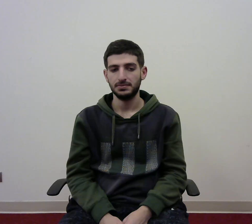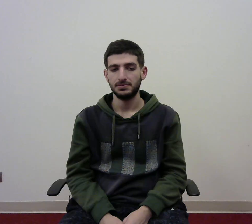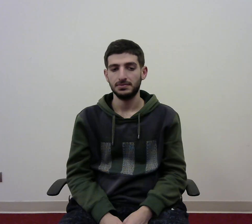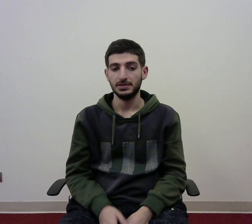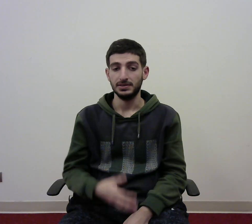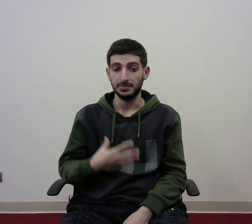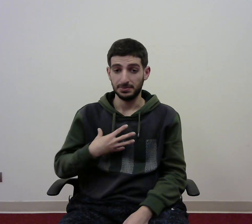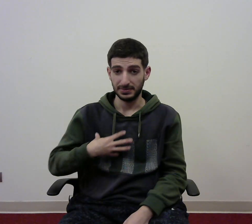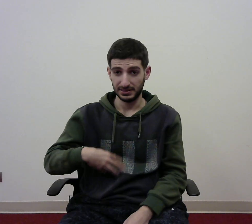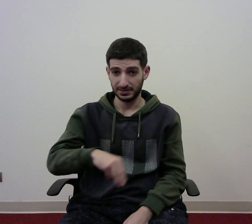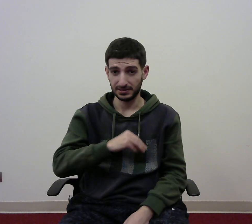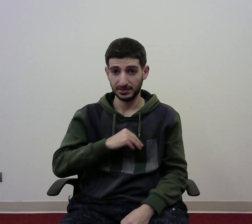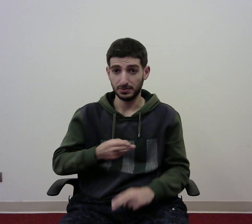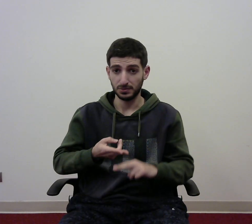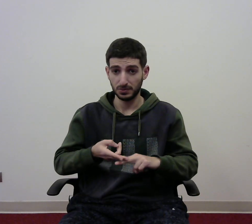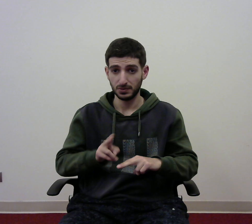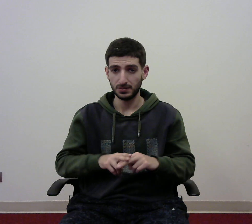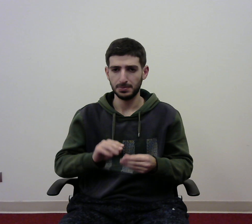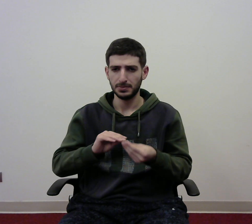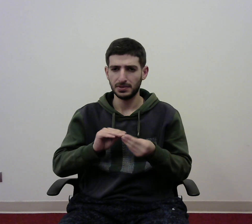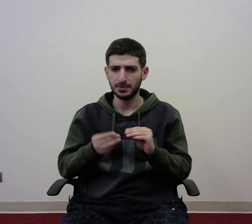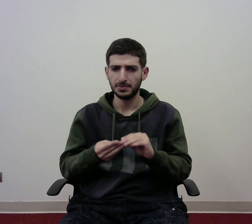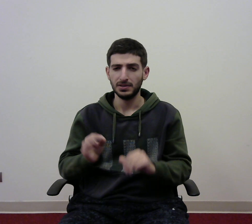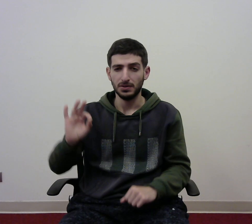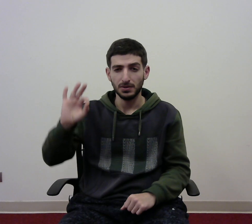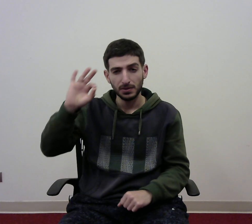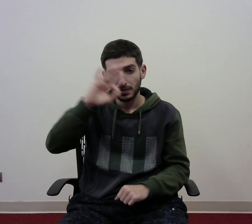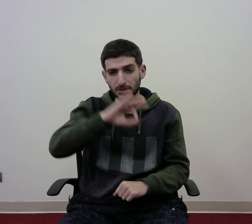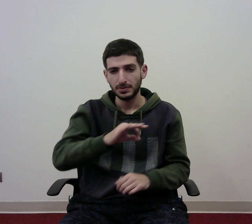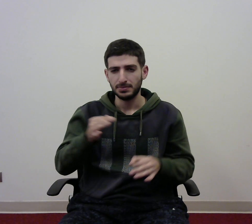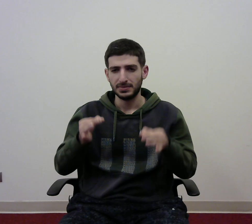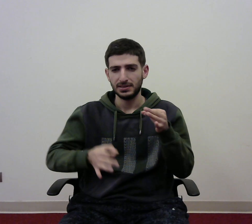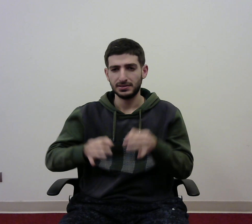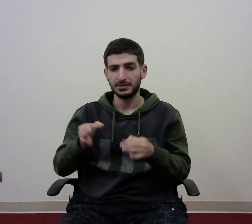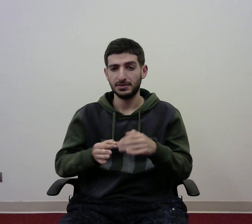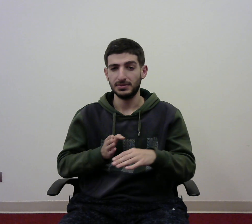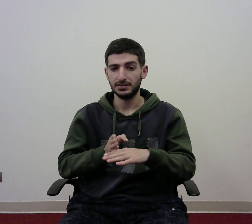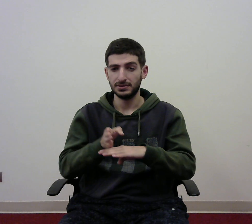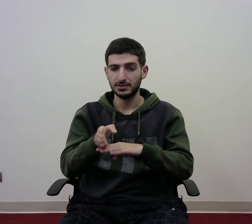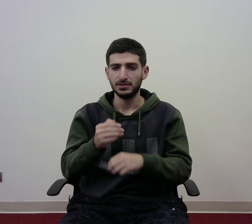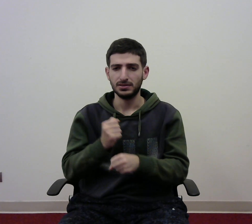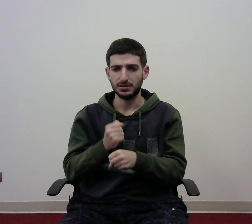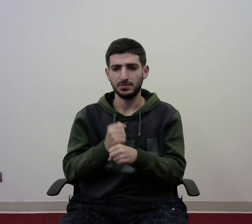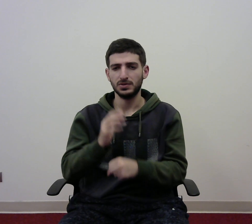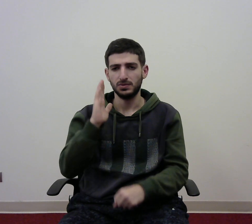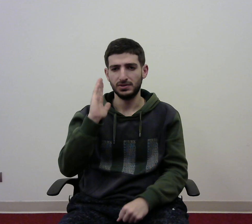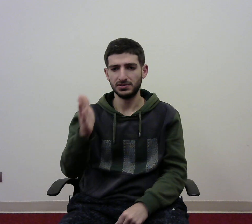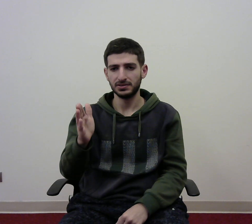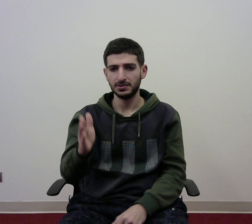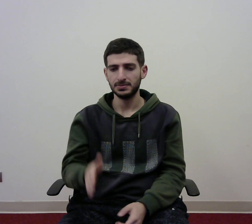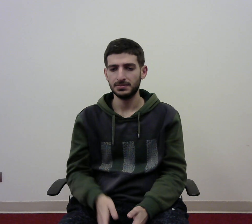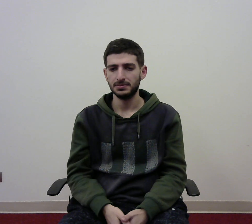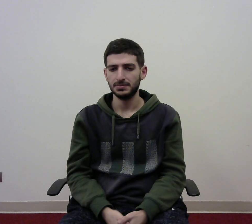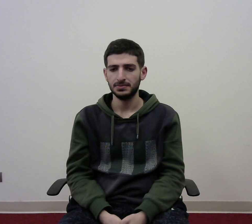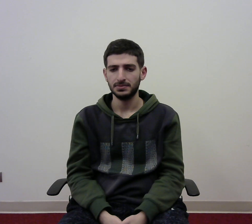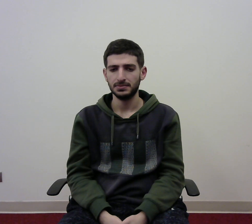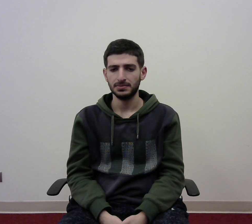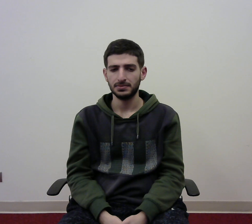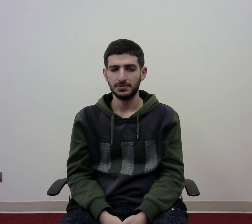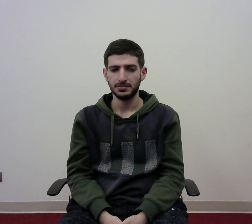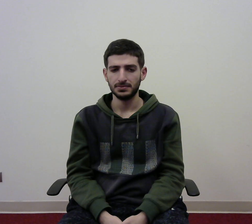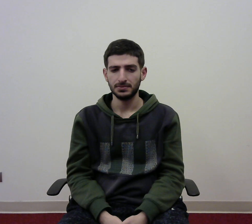Biz bu məsələ ilə bağlı məhkəməyə müraciət edəcəyik